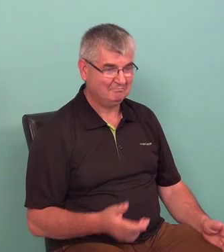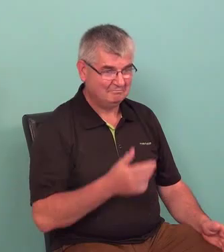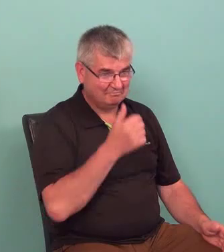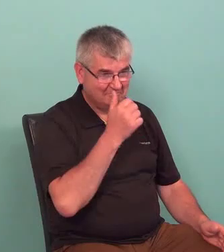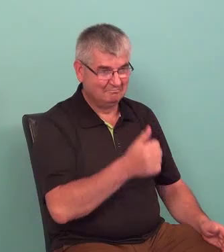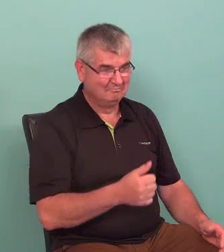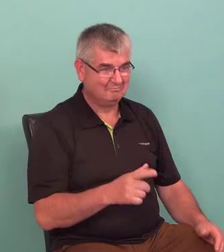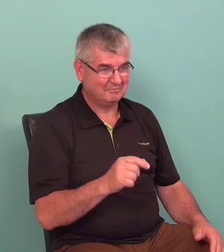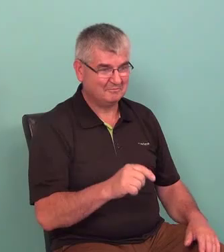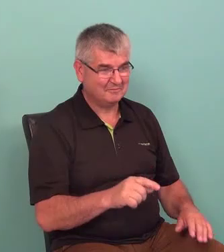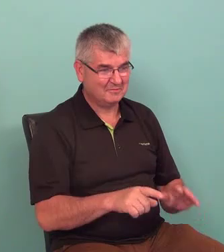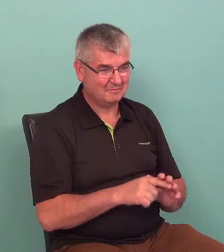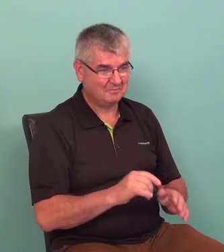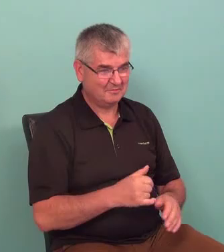Nie mogę od poniedziałku do piątku.